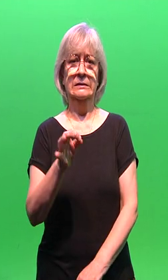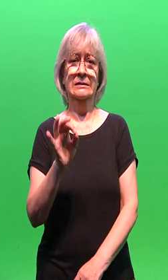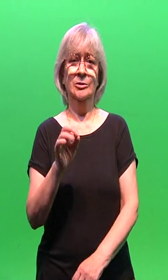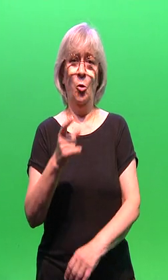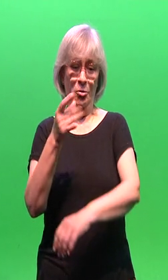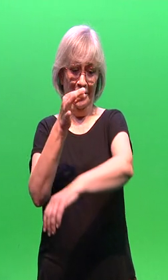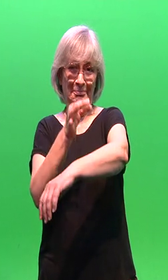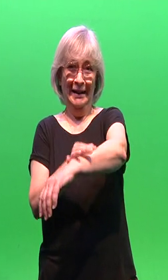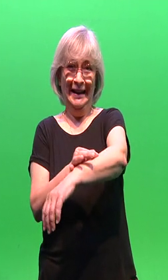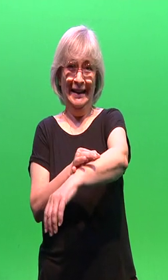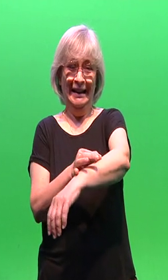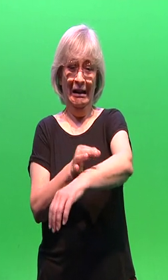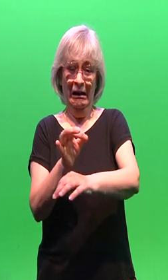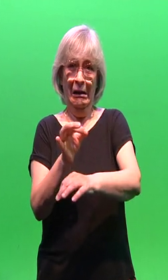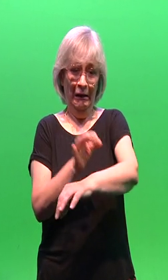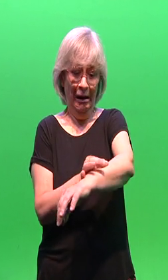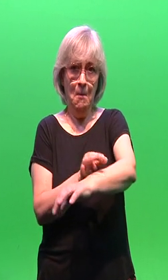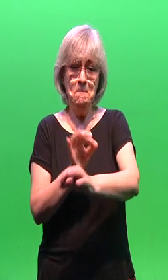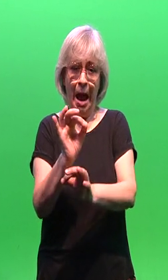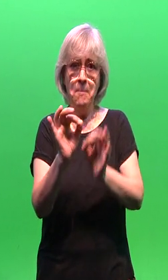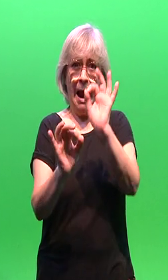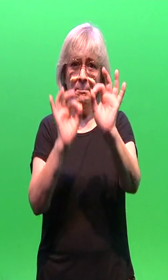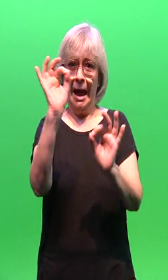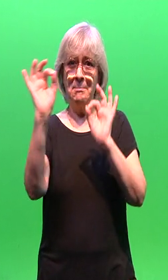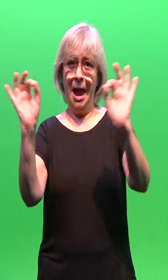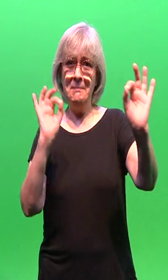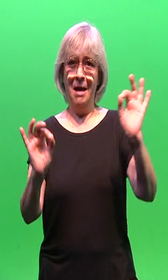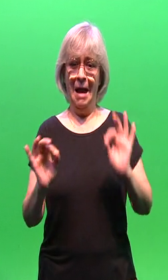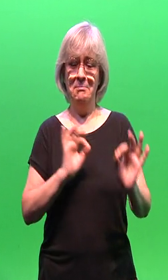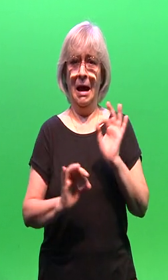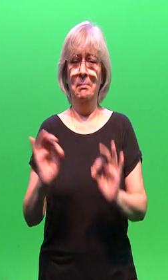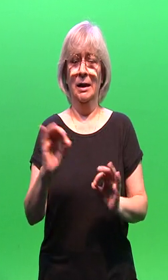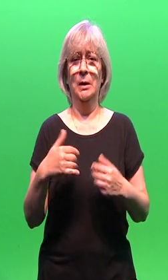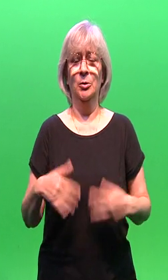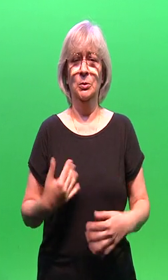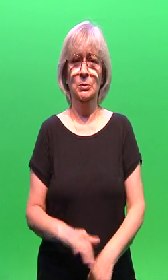Sí, tenia una taca al braç i ara m'han sortit bastantes taques al voltant.